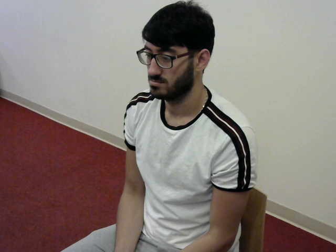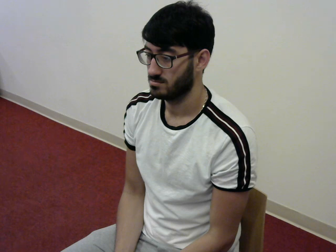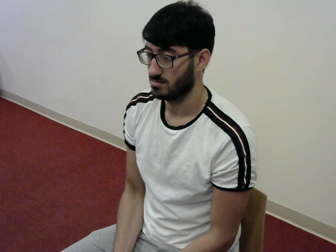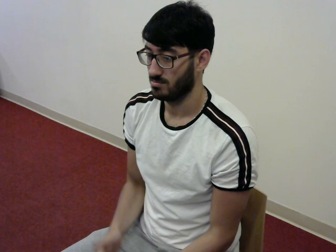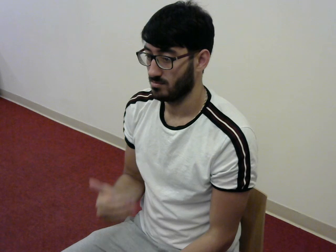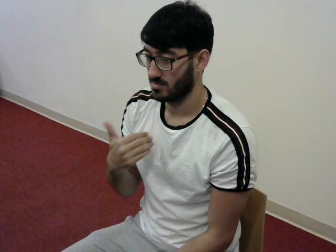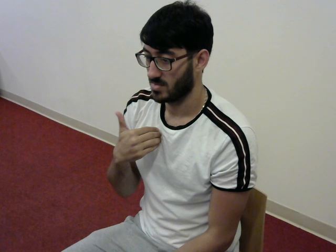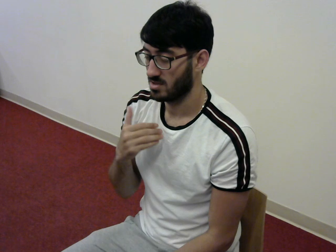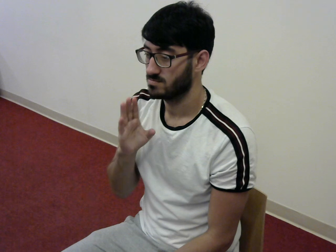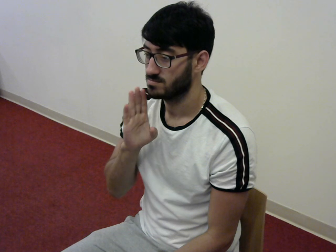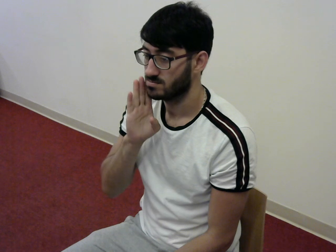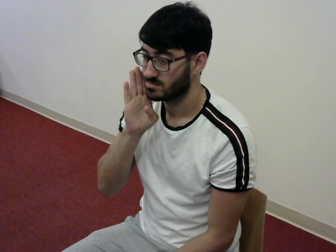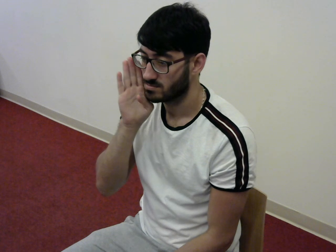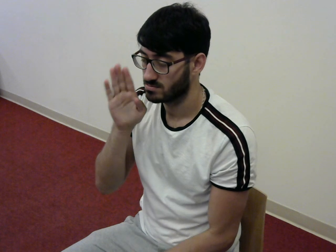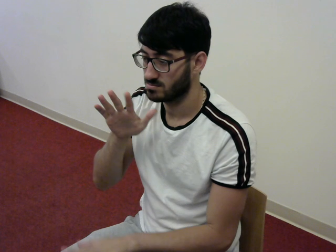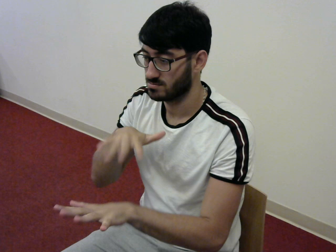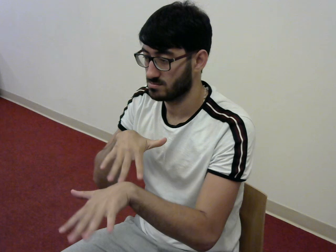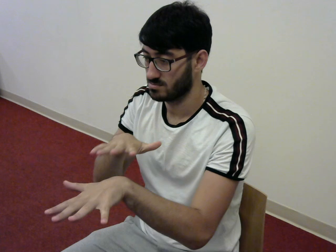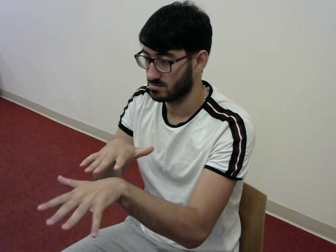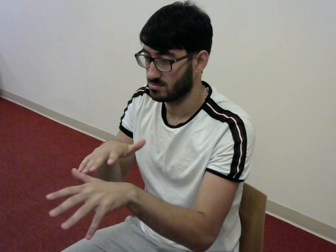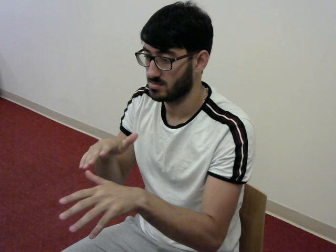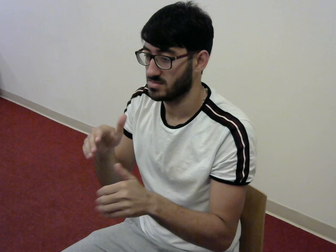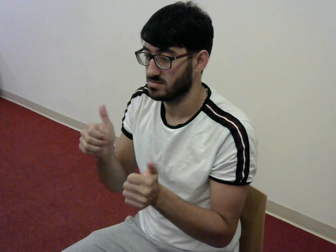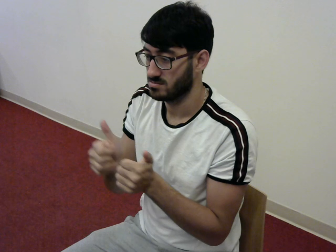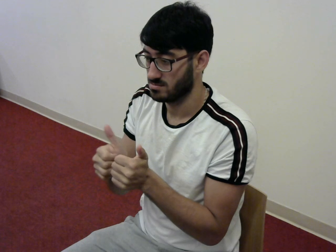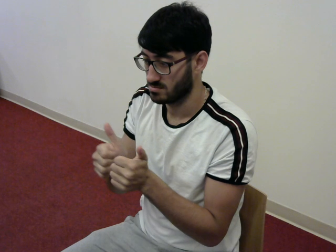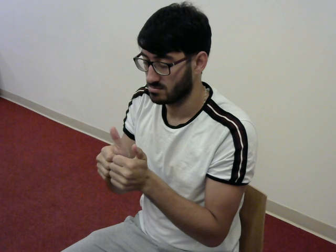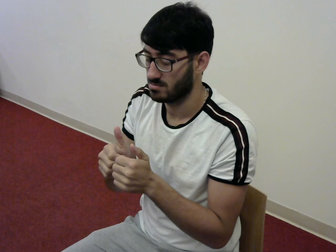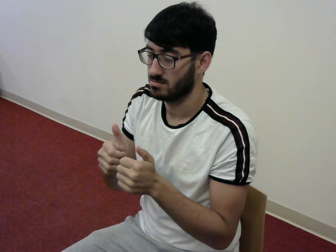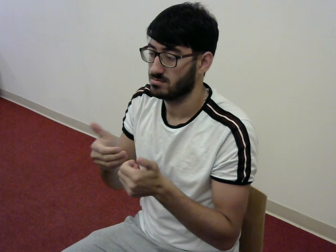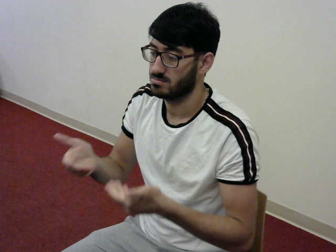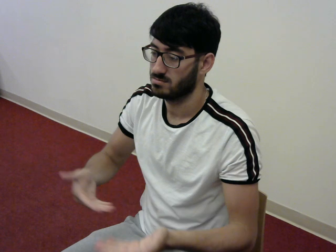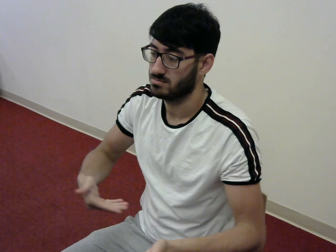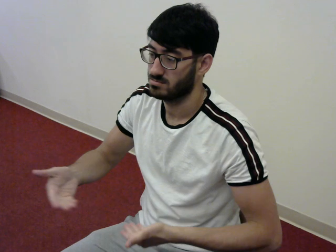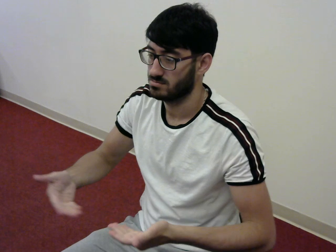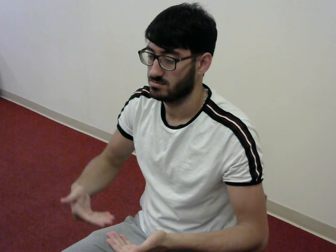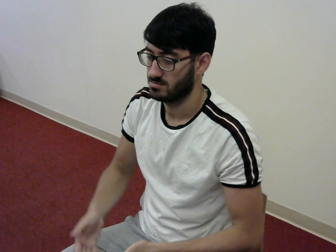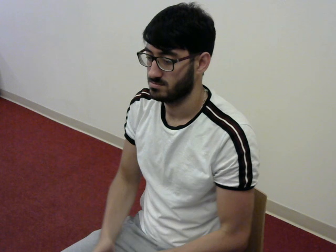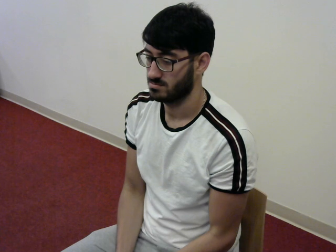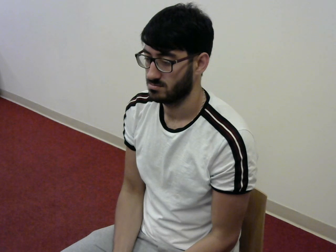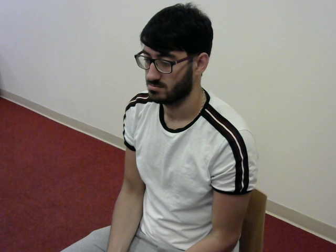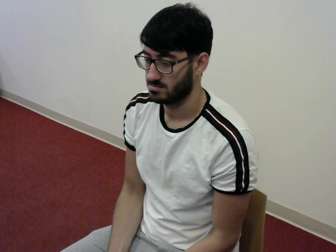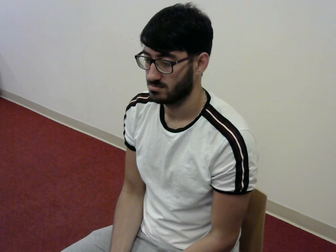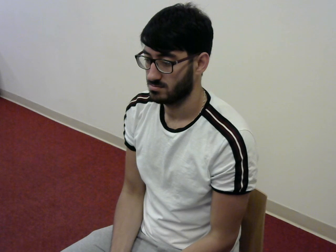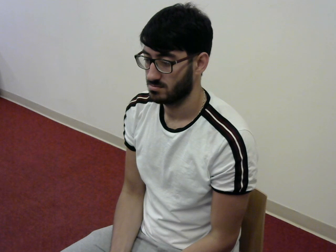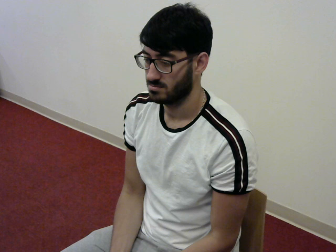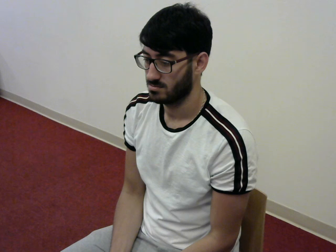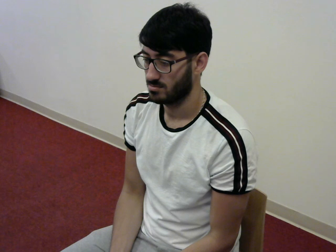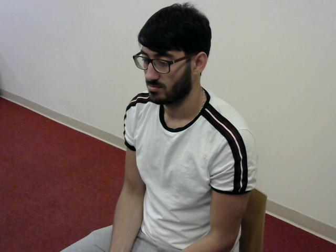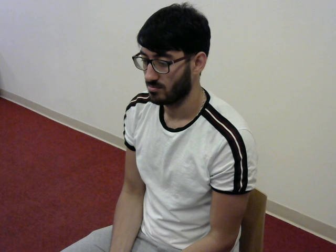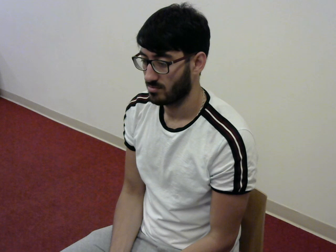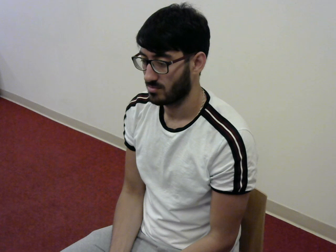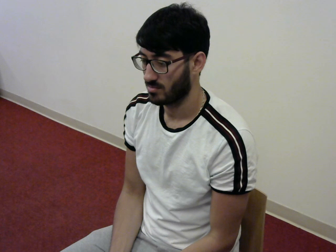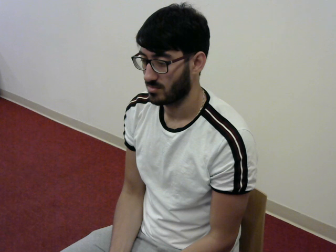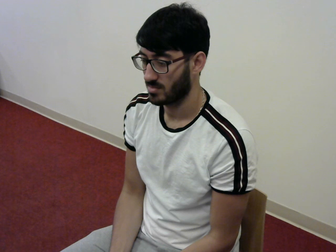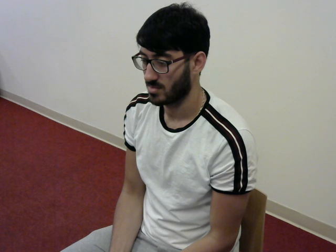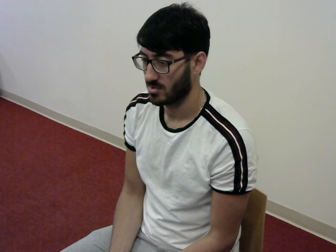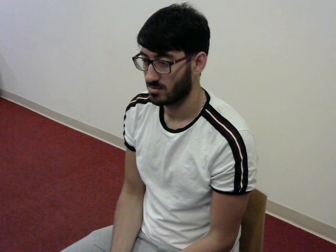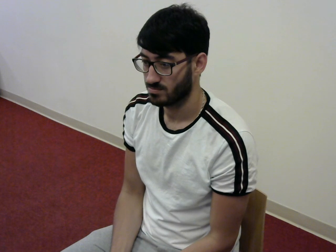Mən səhərlər dənizin kənarında gəzirəm